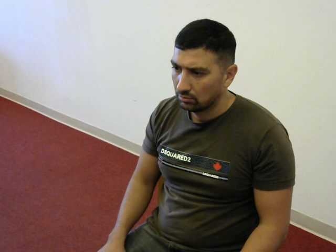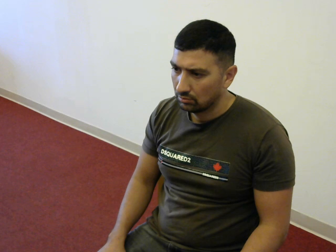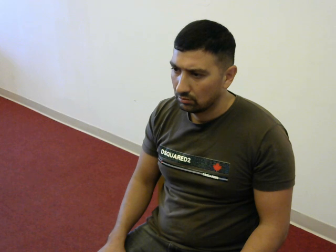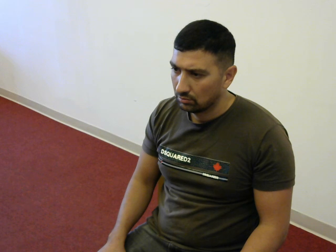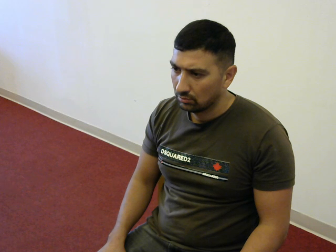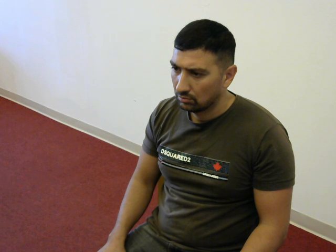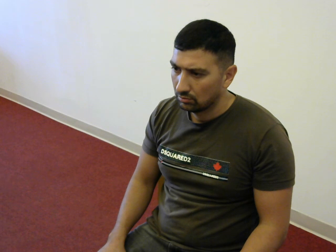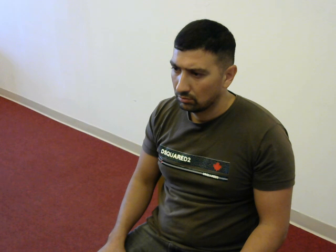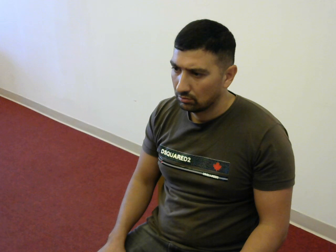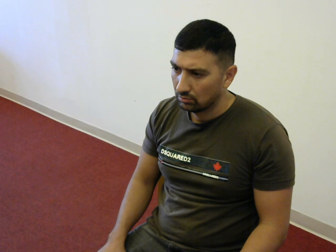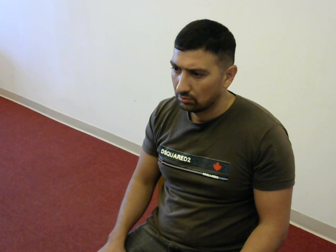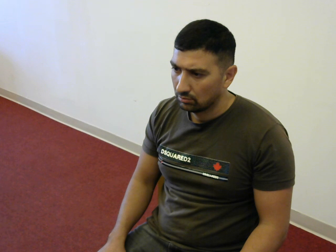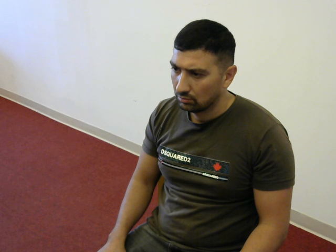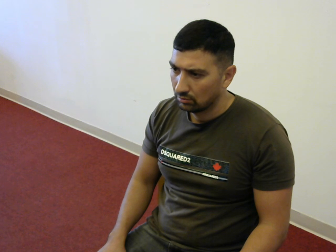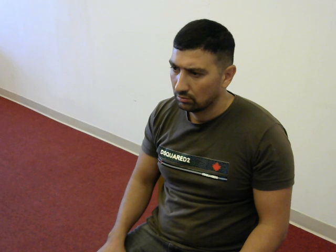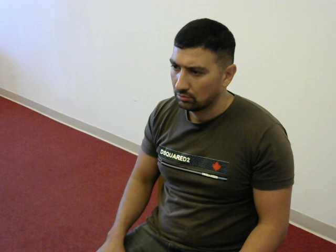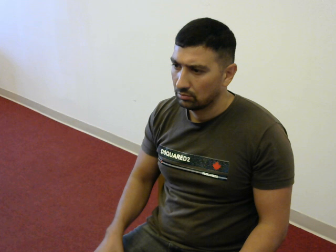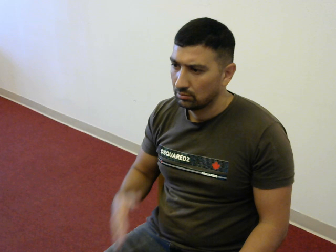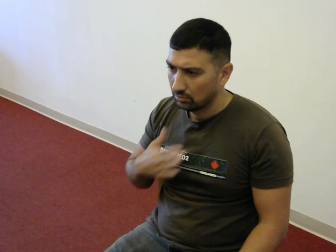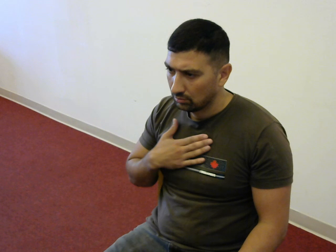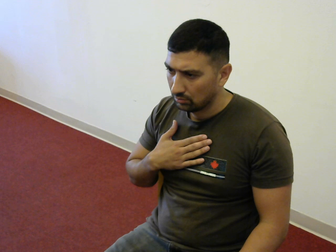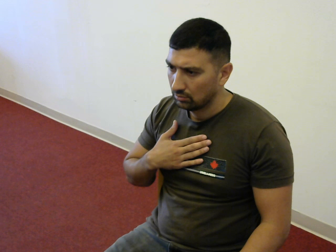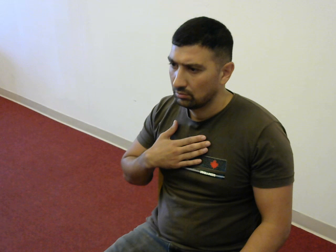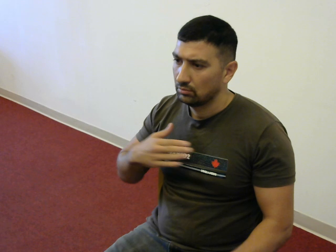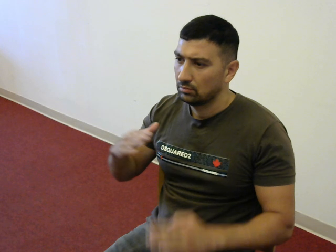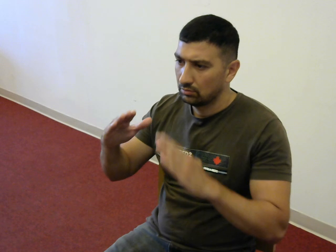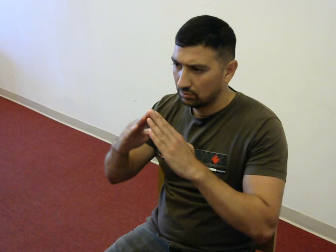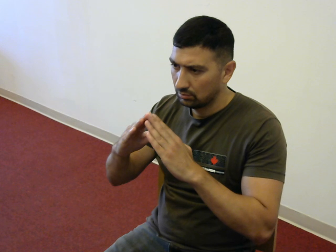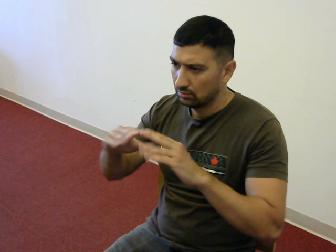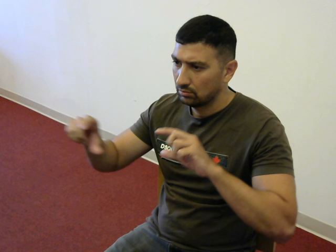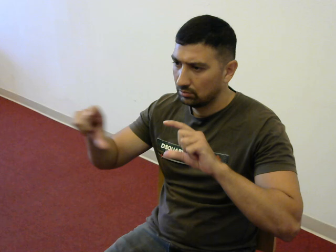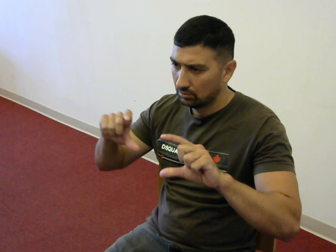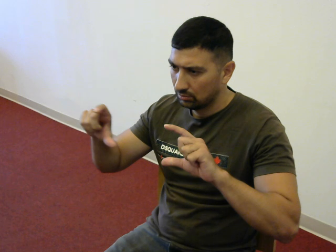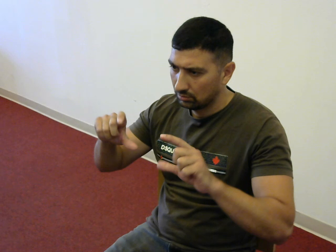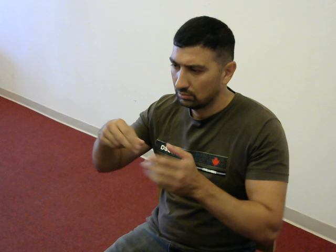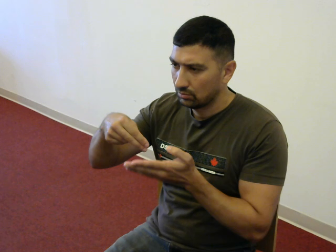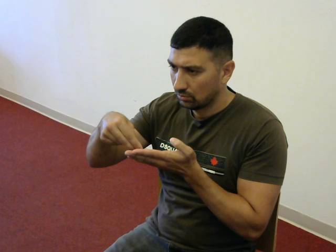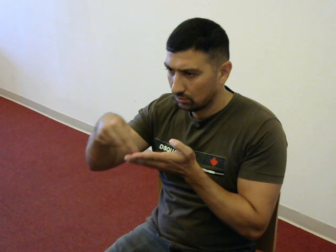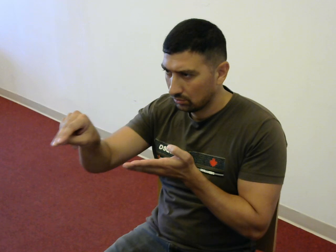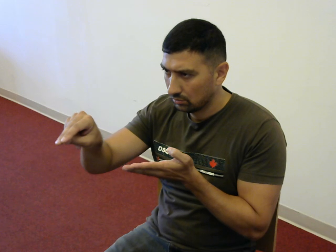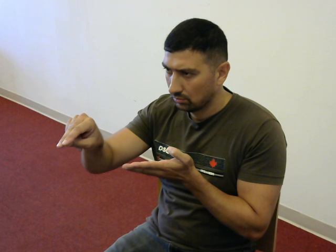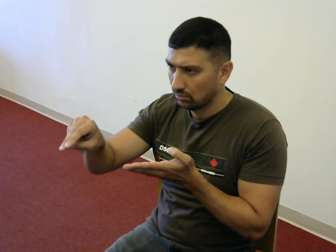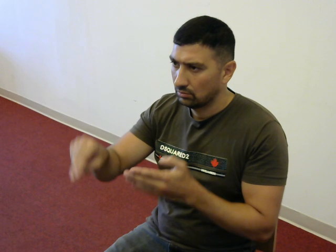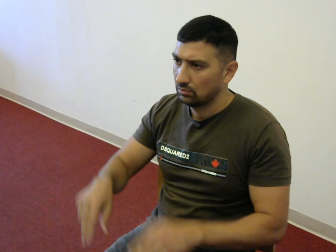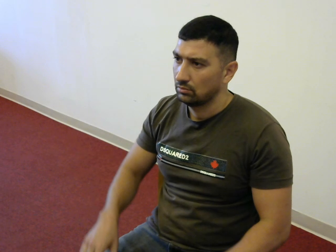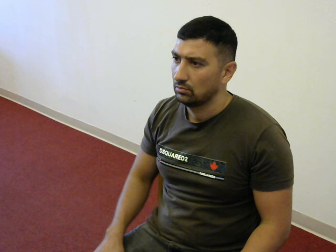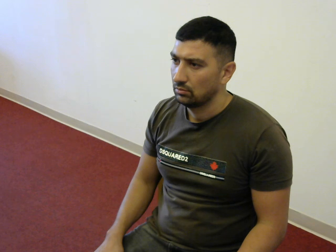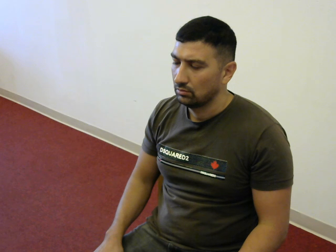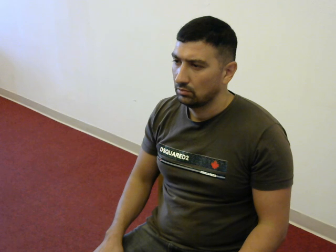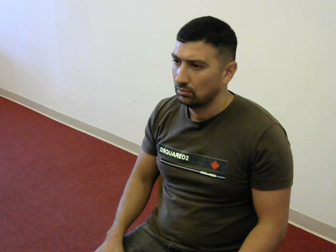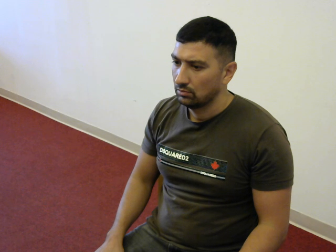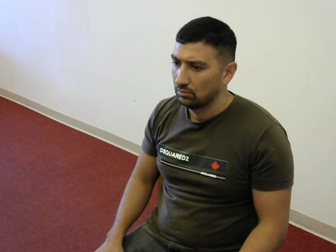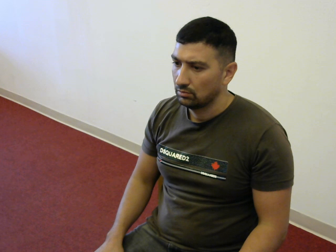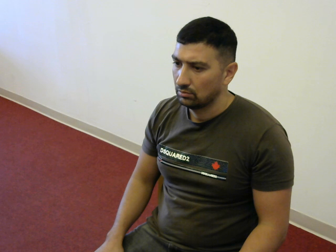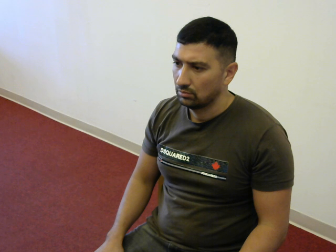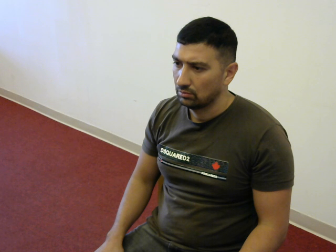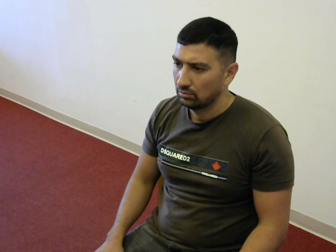Mən evə ərzaq almalıyam